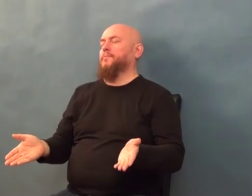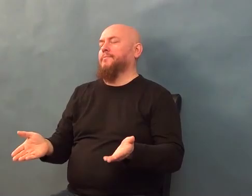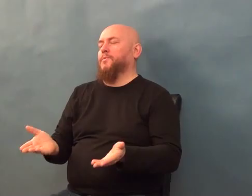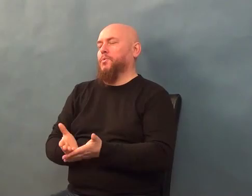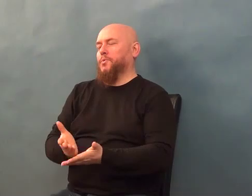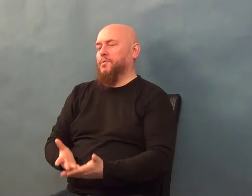Już.